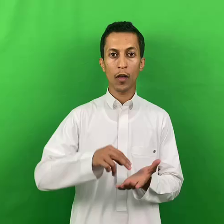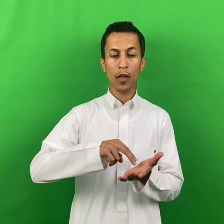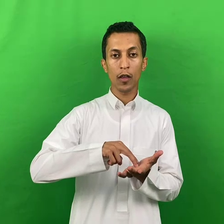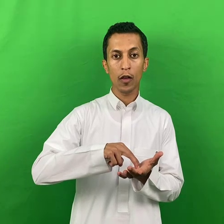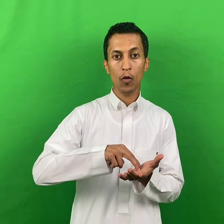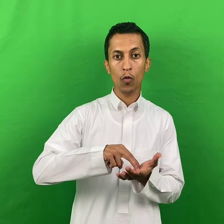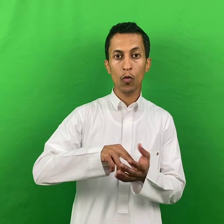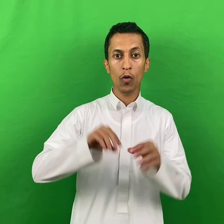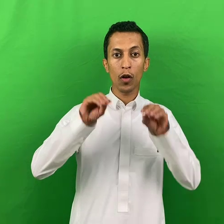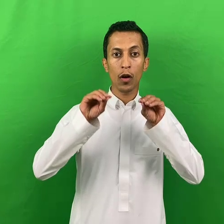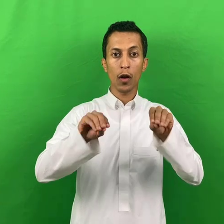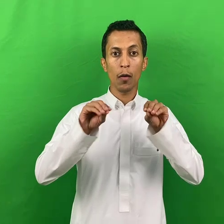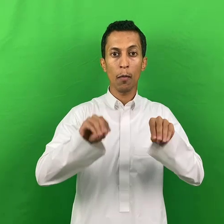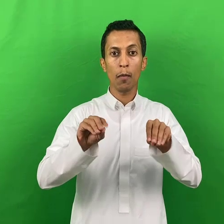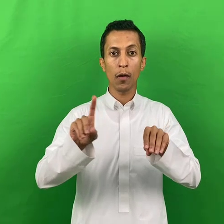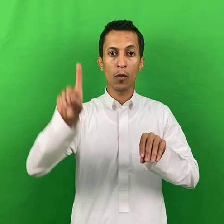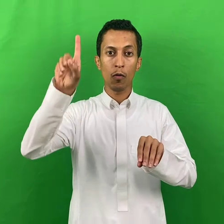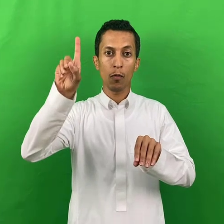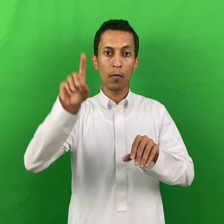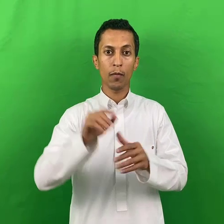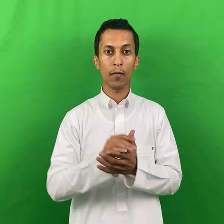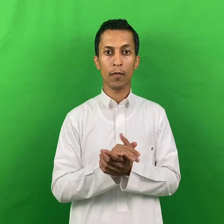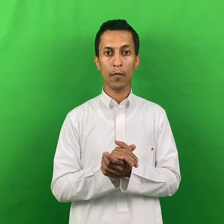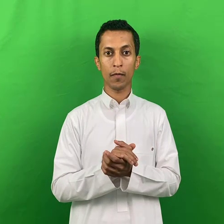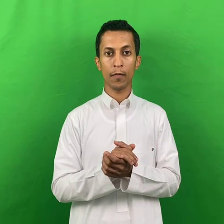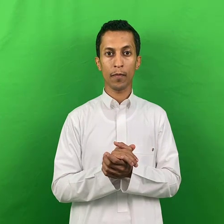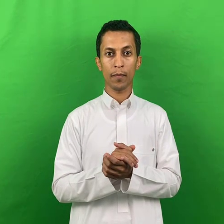اتقوا ربكم